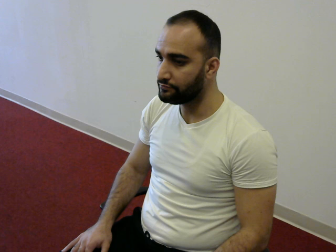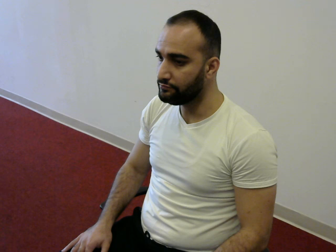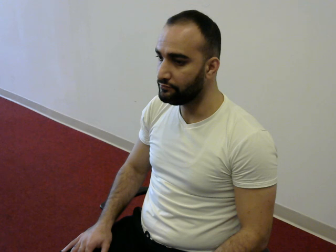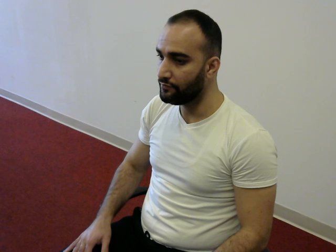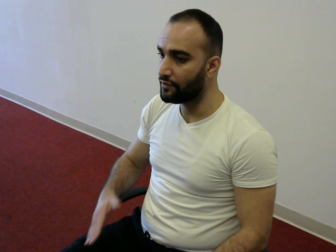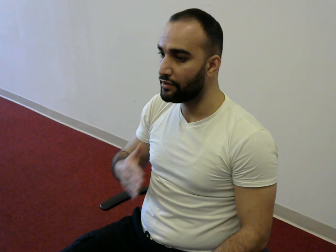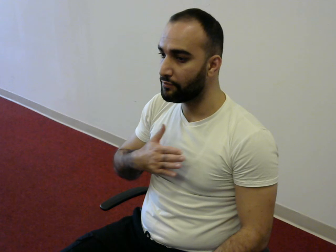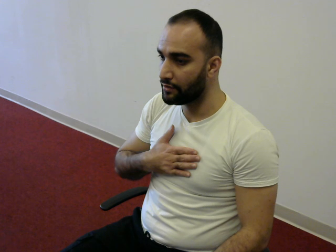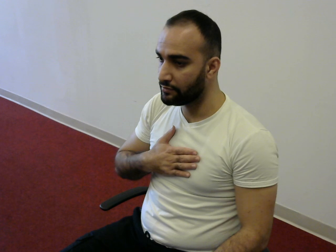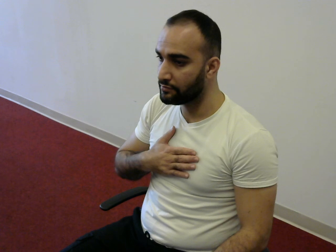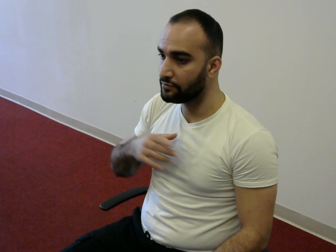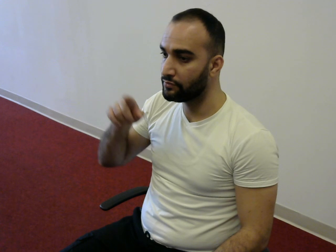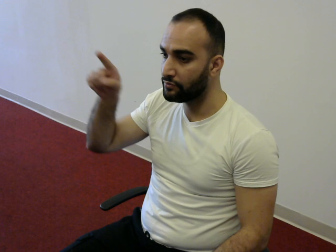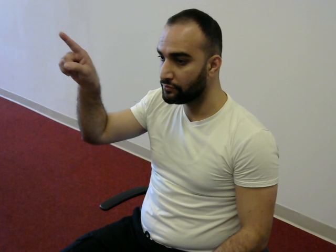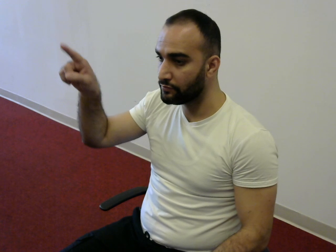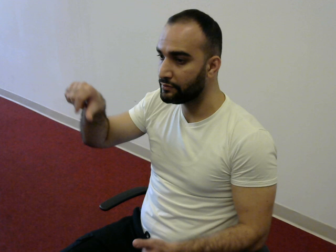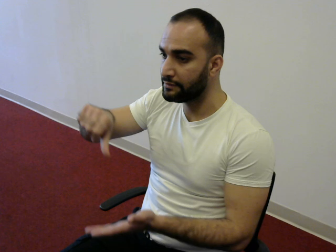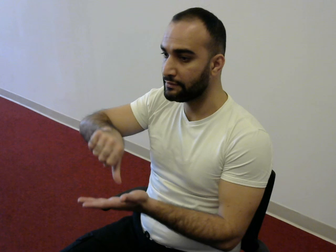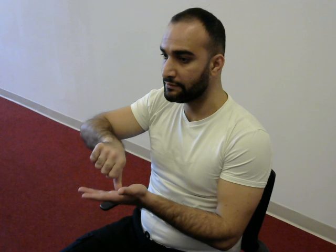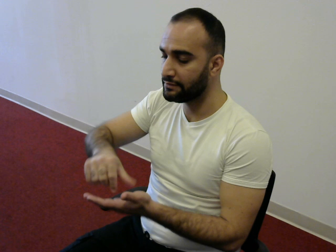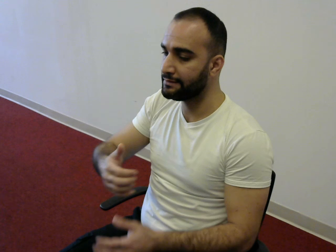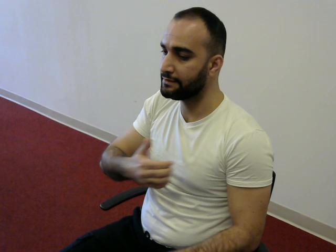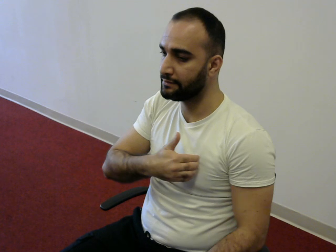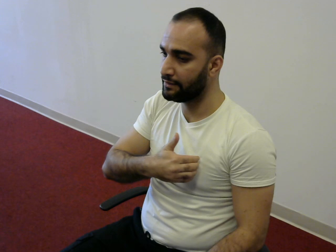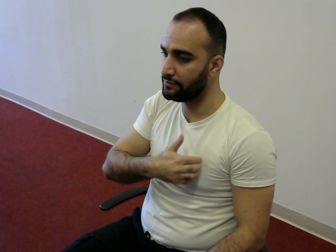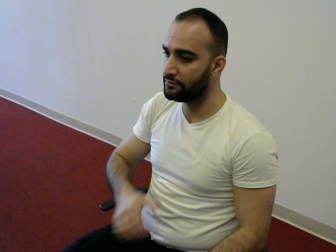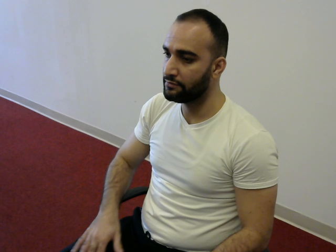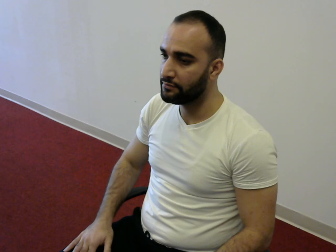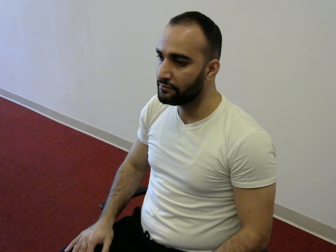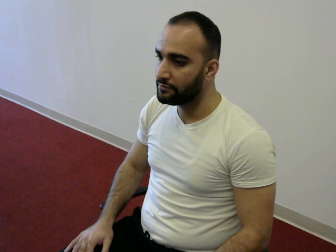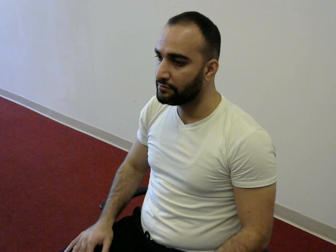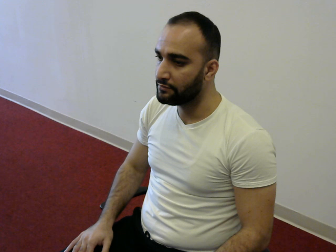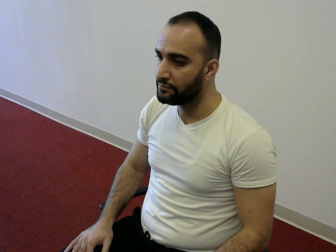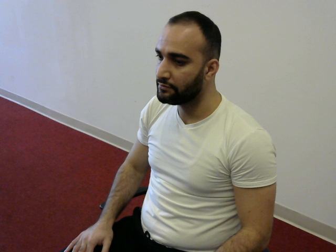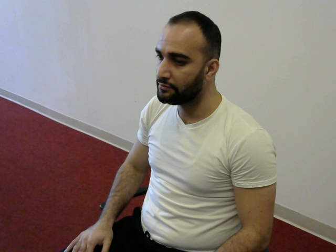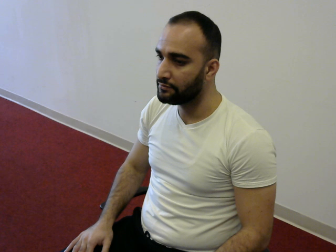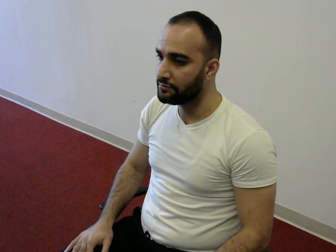Mən orda olmaq istəyərdim